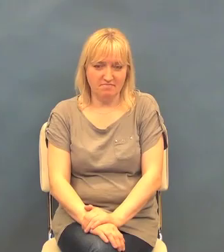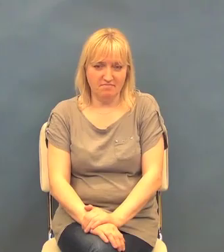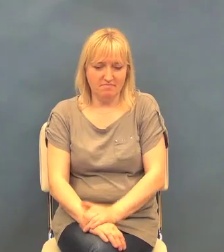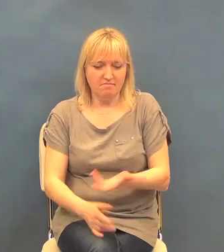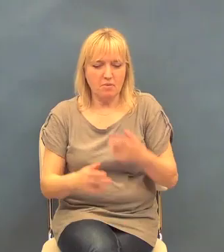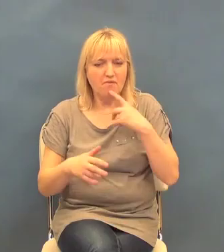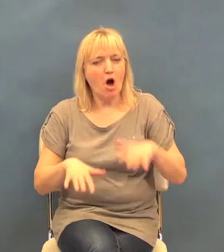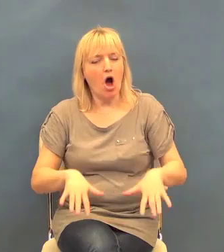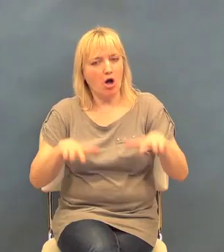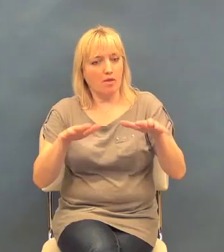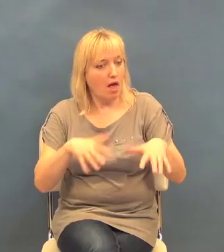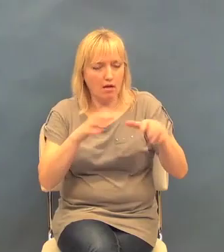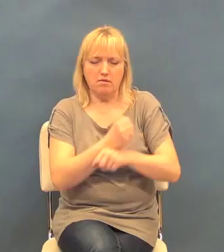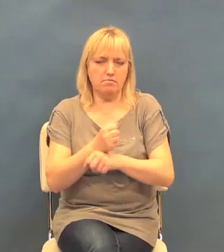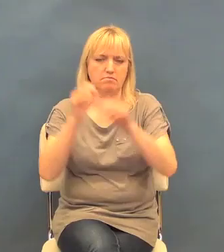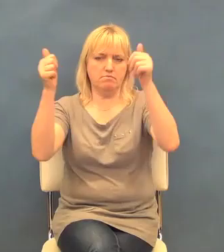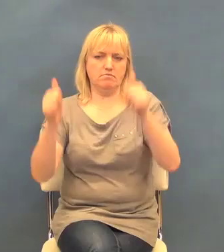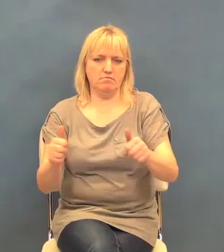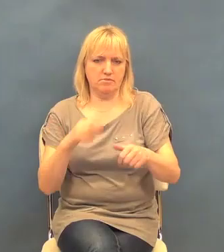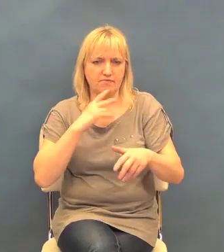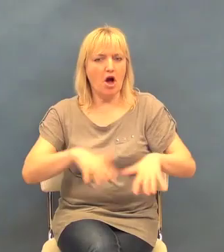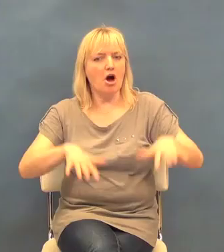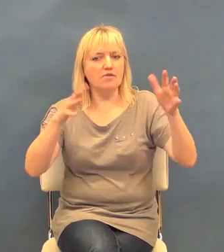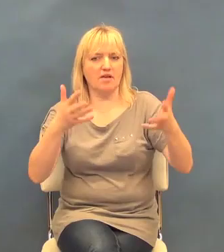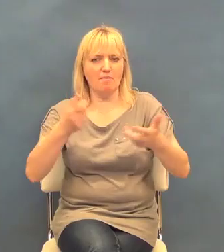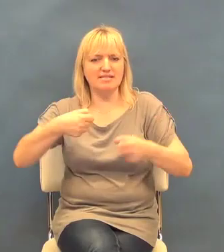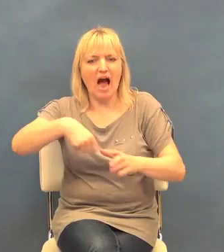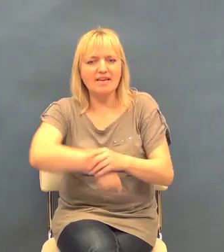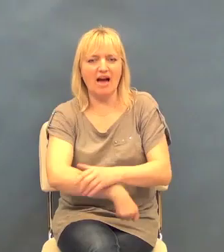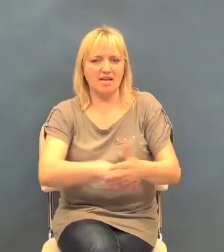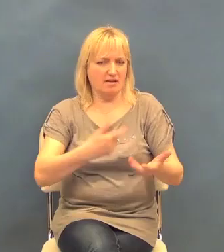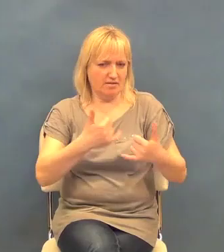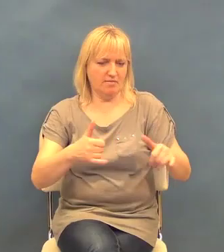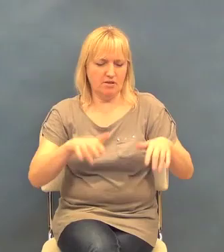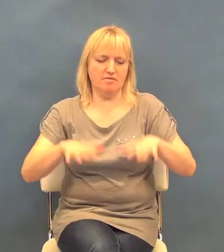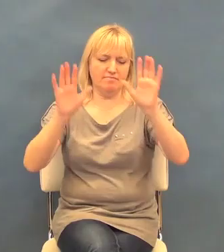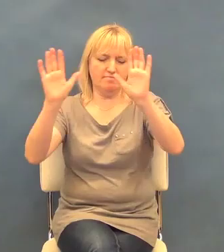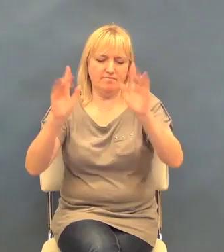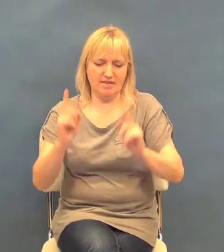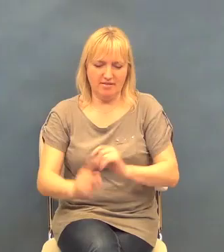Tabliczka z ostrzeżeniem jest umieszczona w razie gdyby nie było wyjścia w przypadku zalania, zatkania czy z innych powodów.